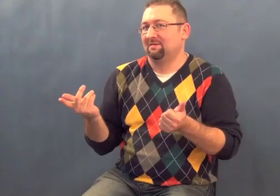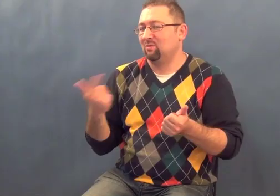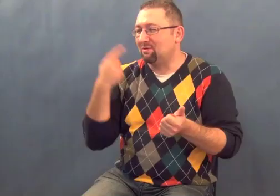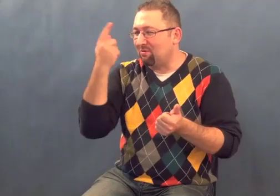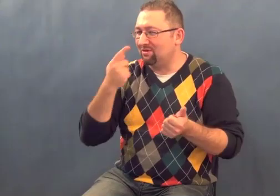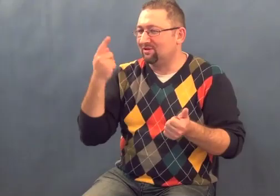Pomyślę...